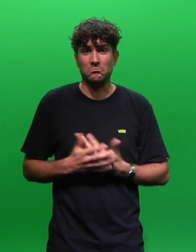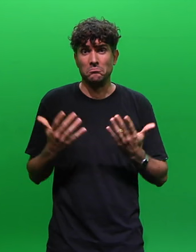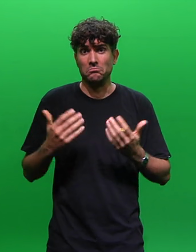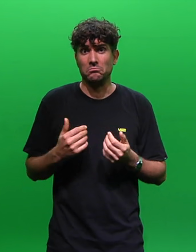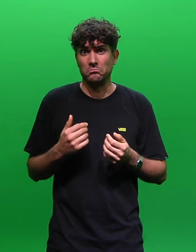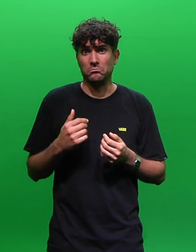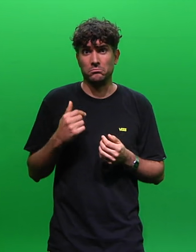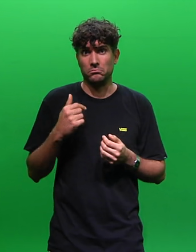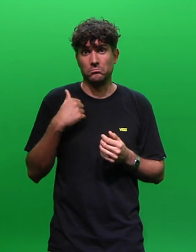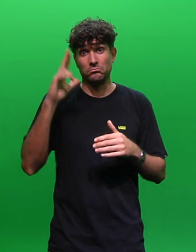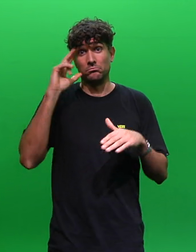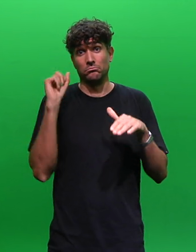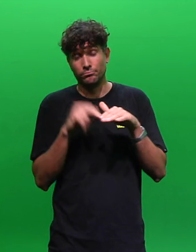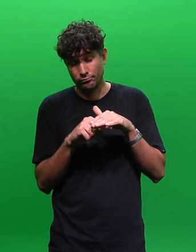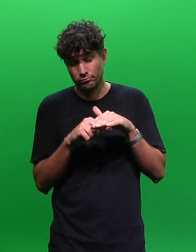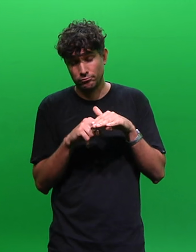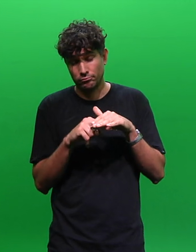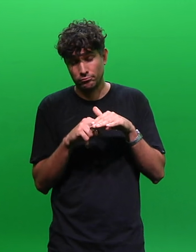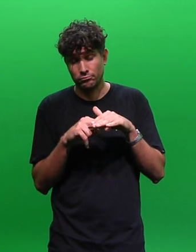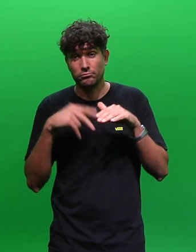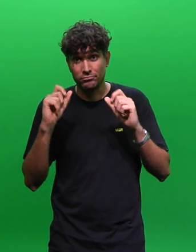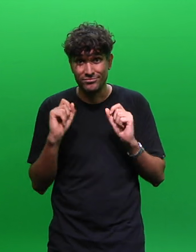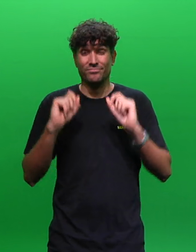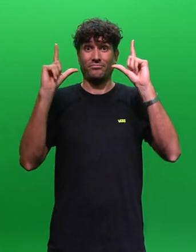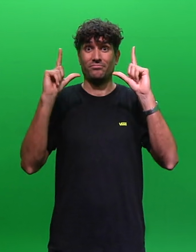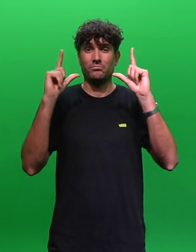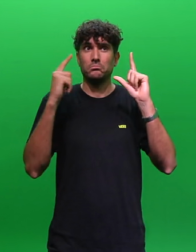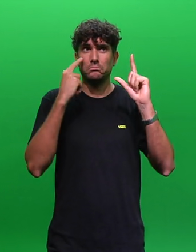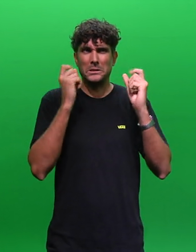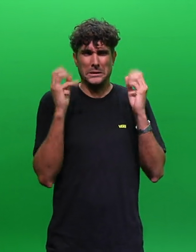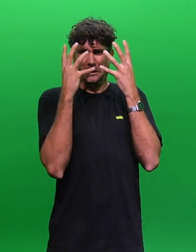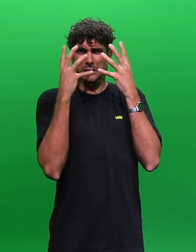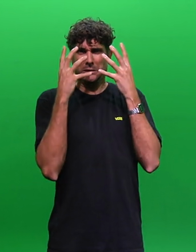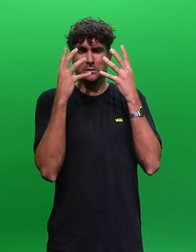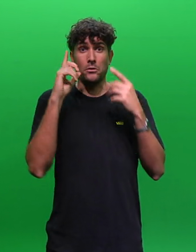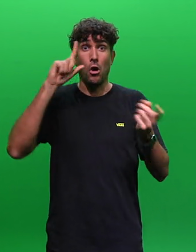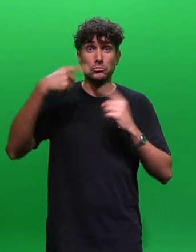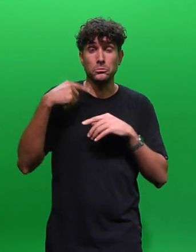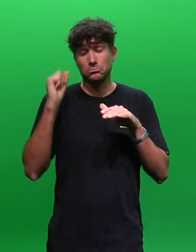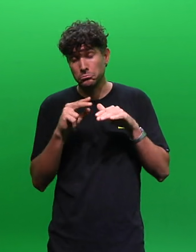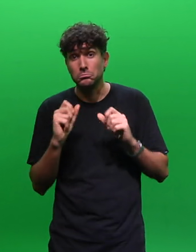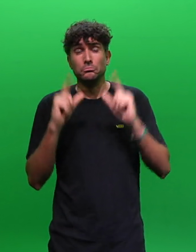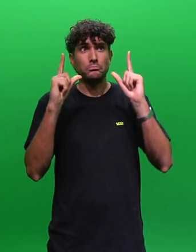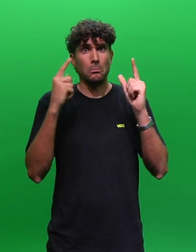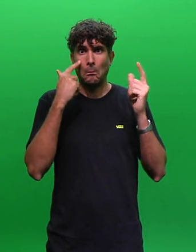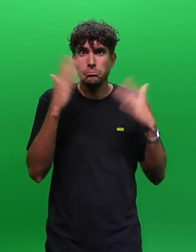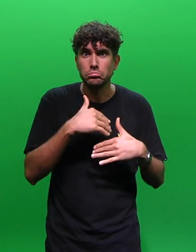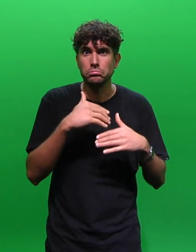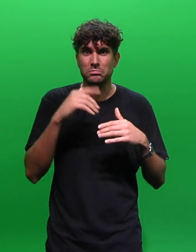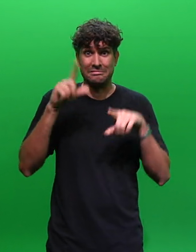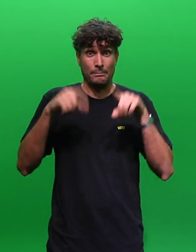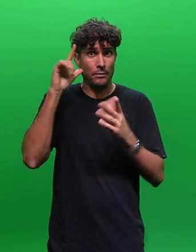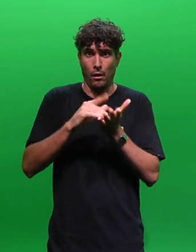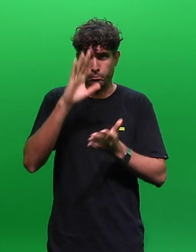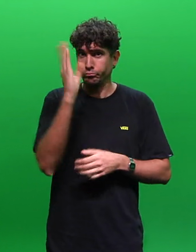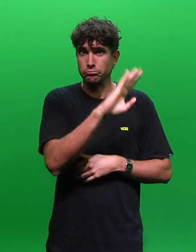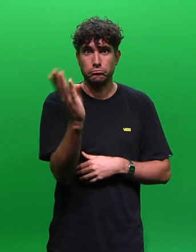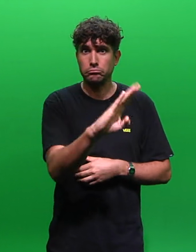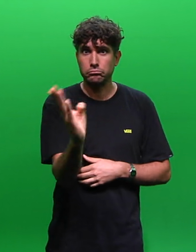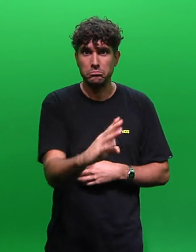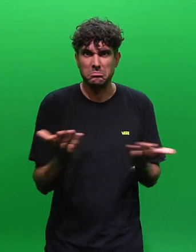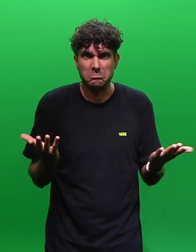De vegades quan em desperto tinc els ulls vermells, però potser un altre dia no els tinc vermells, depèn del dia, és molt variable, no ho sé.